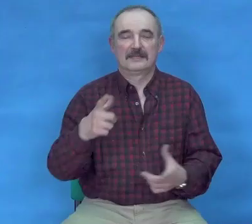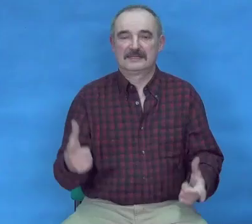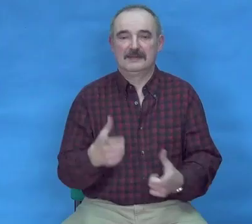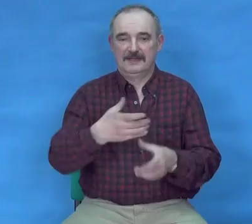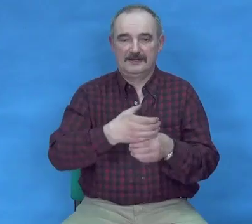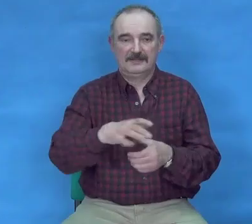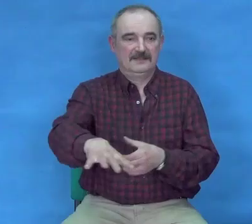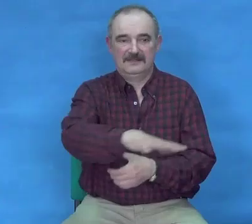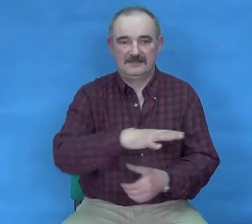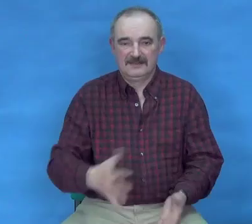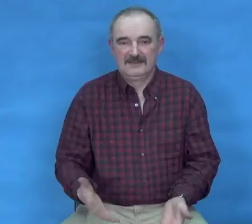Niebezpieczne miejsce dookoła słupa.